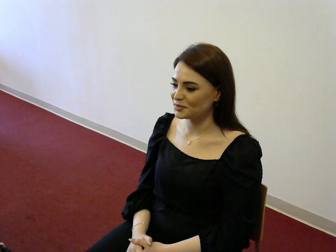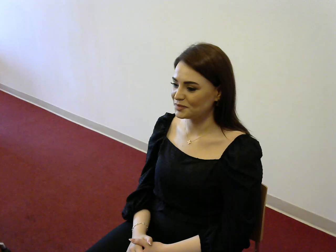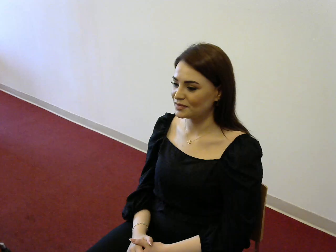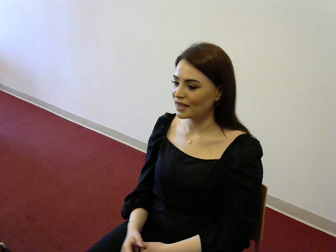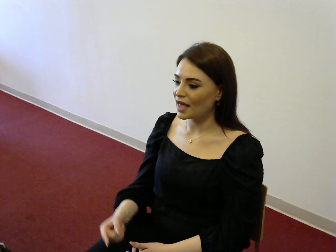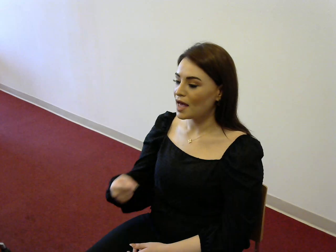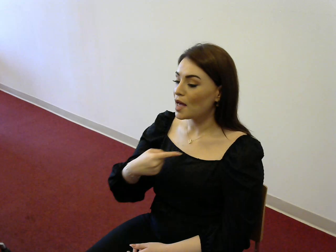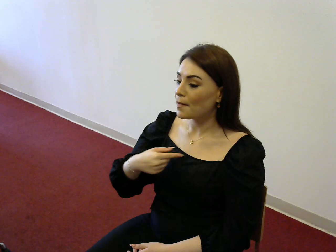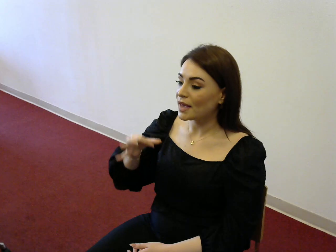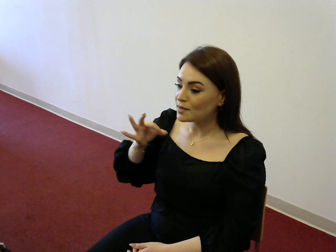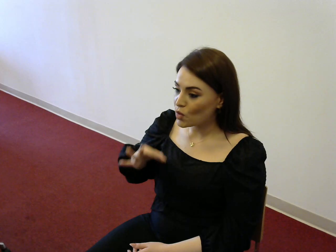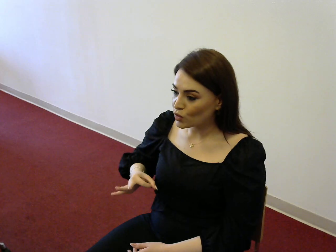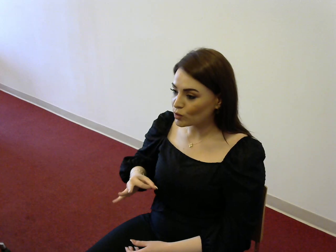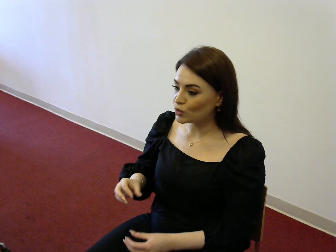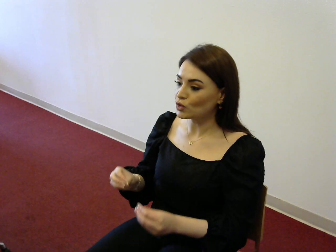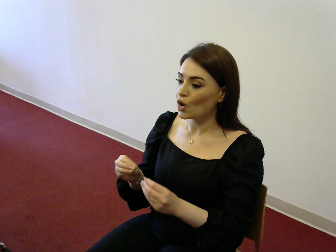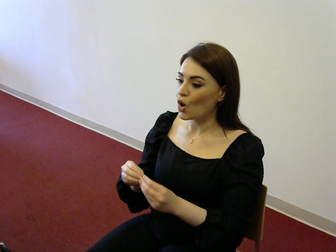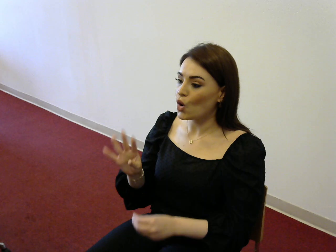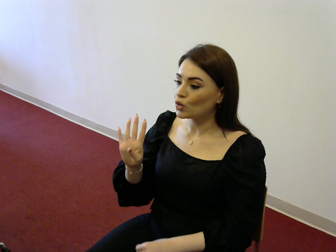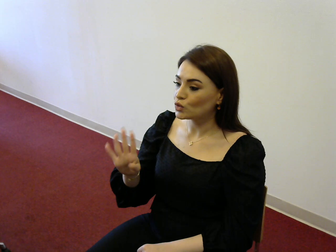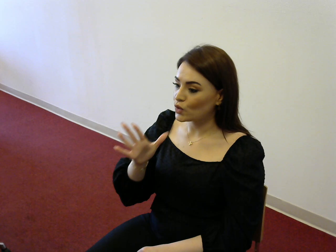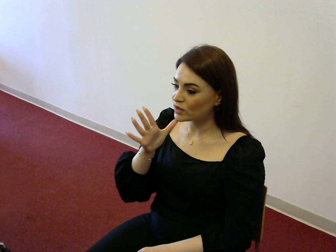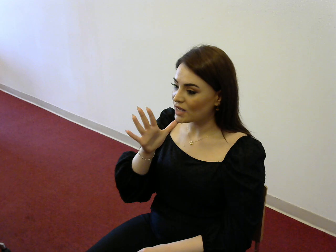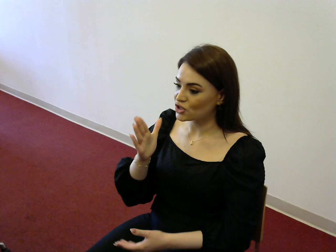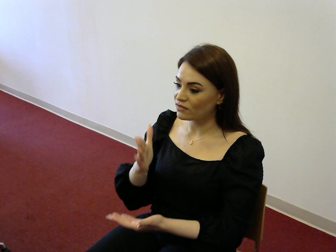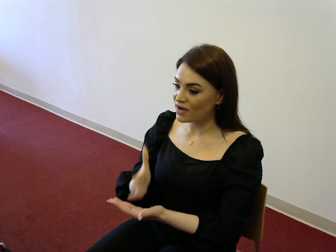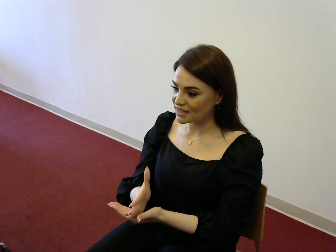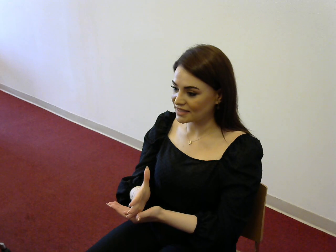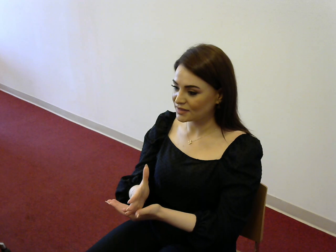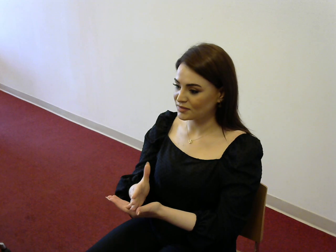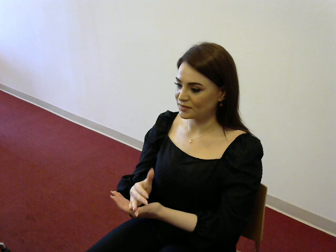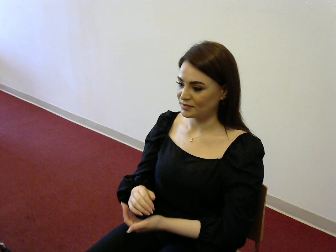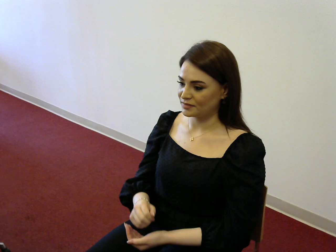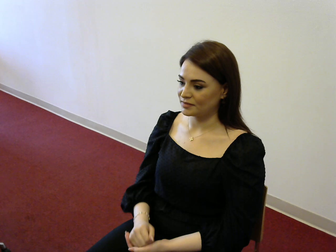Mənim oğlumun 14 yaşı var